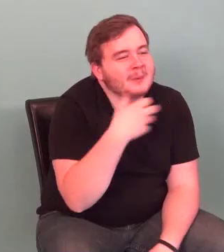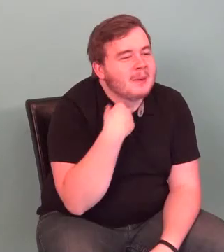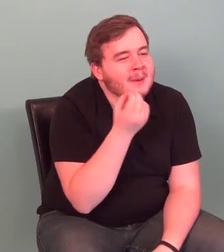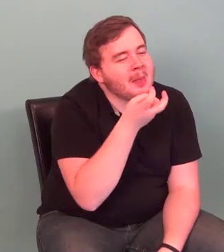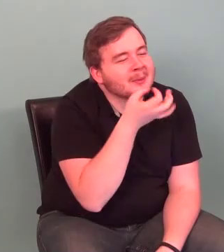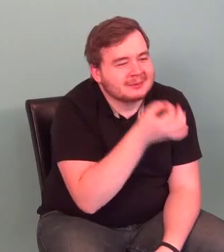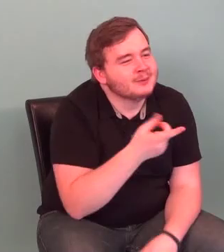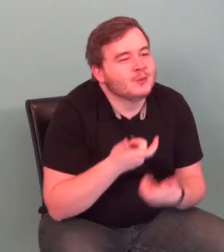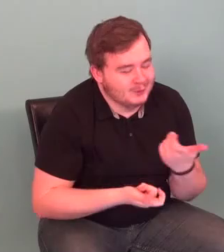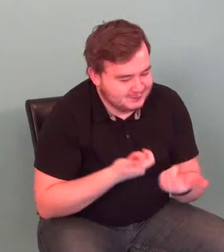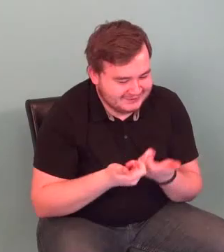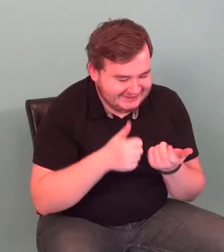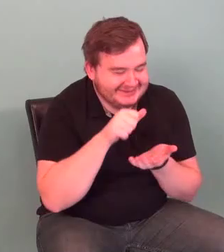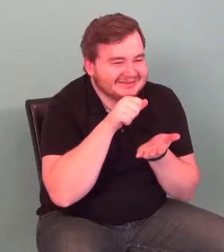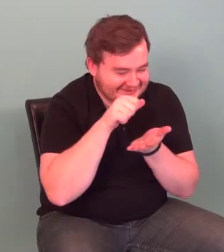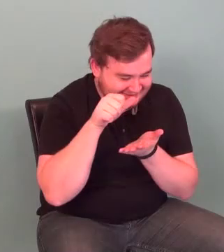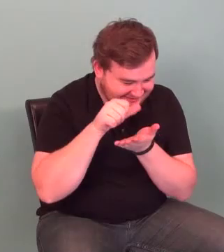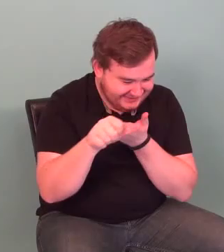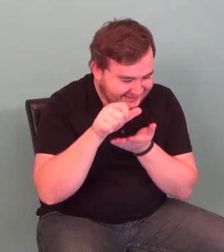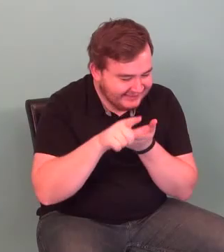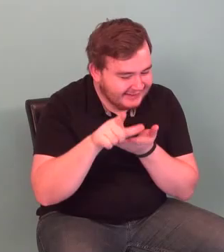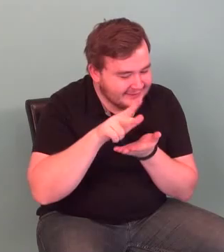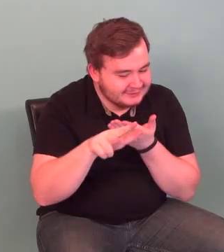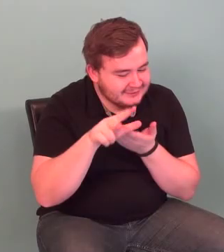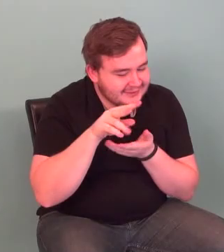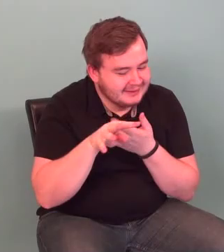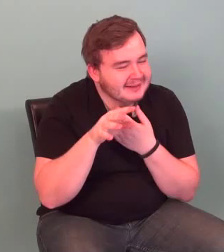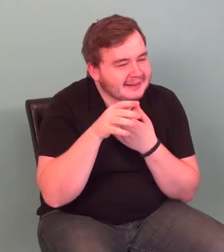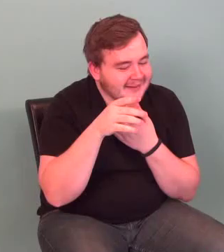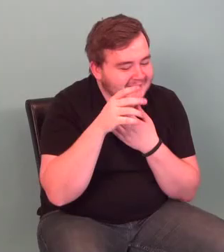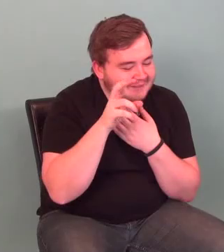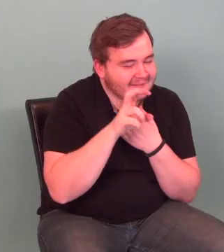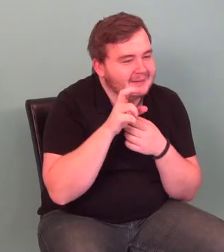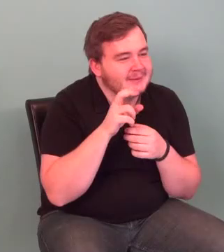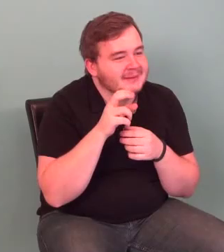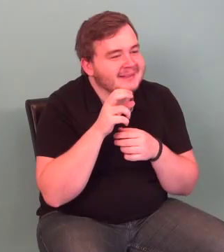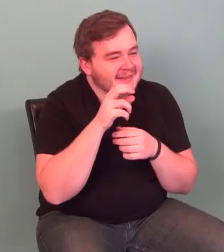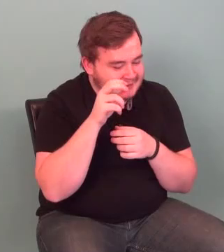Mam pytanie: co robisz jedenastego, dwunastego, trzynastego, czternastego, w czwartek?